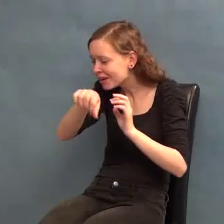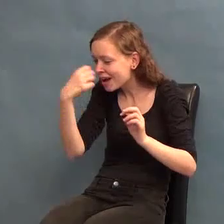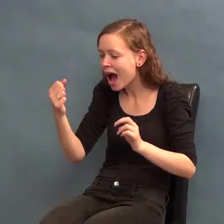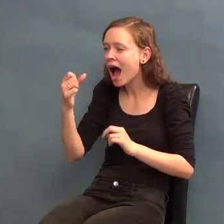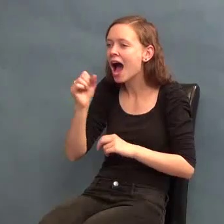Otworzył drzwi.